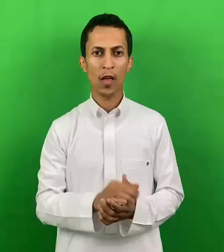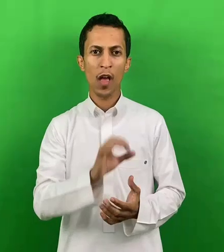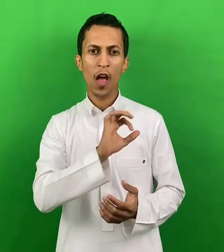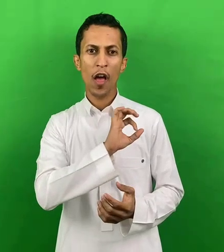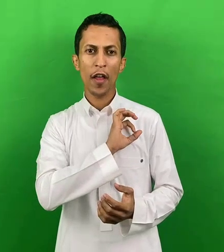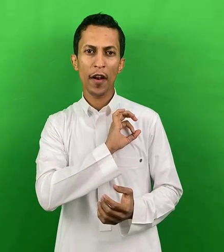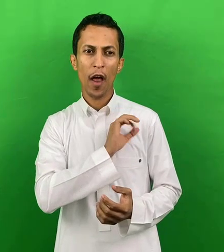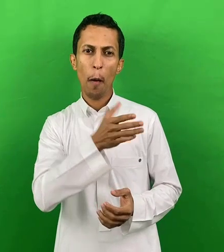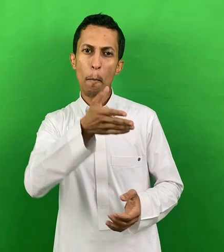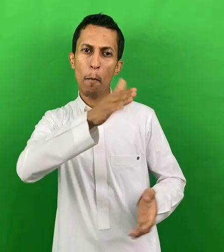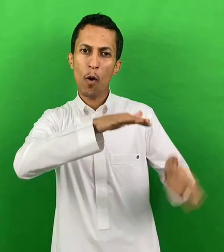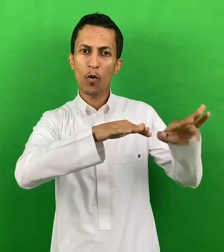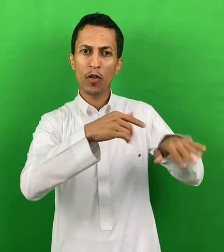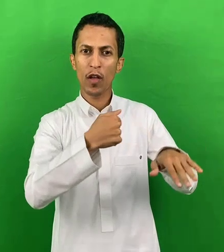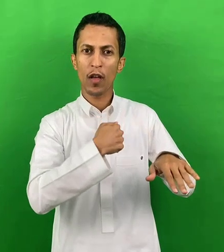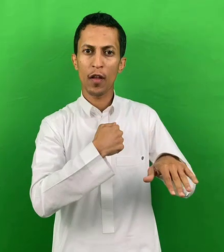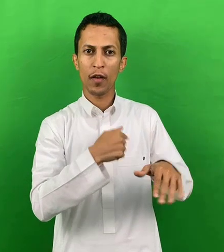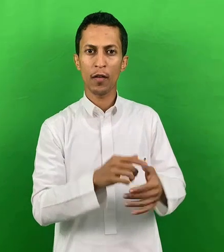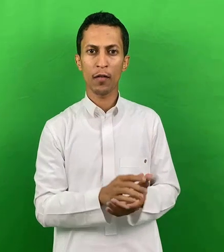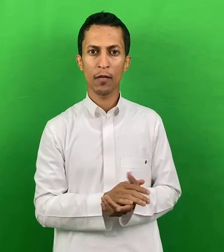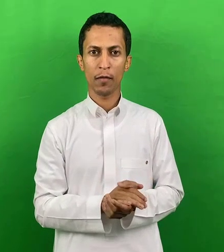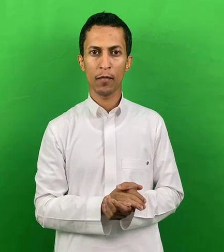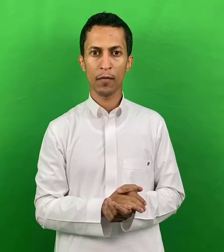ارحم موتانا